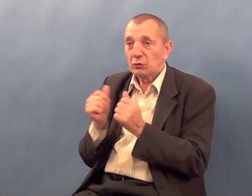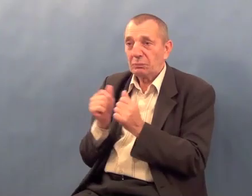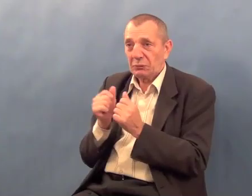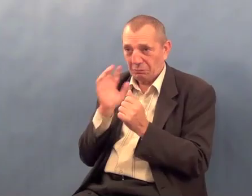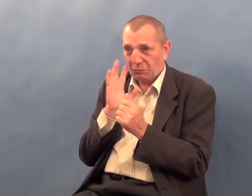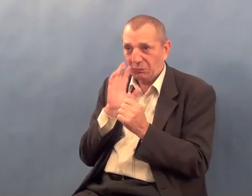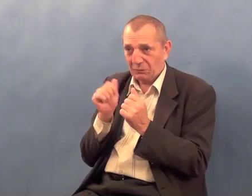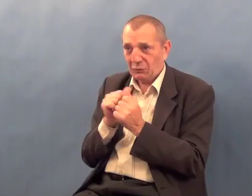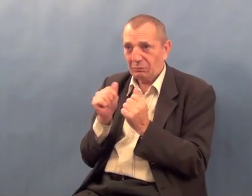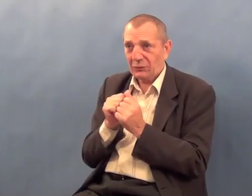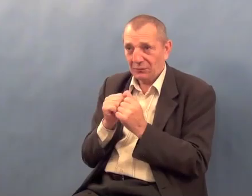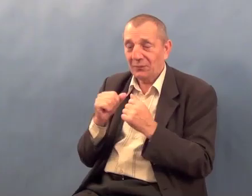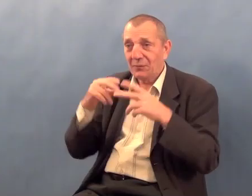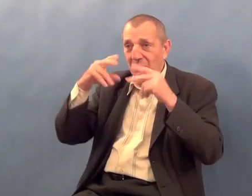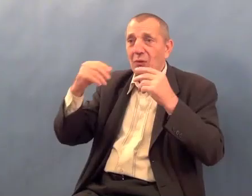Zimno, chyba zimno?